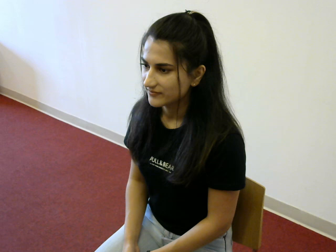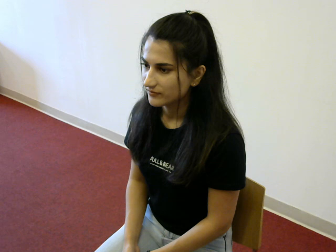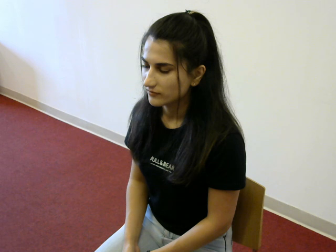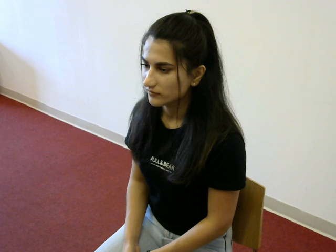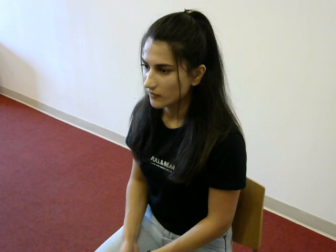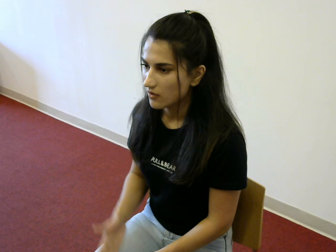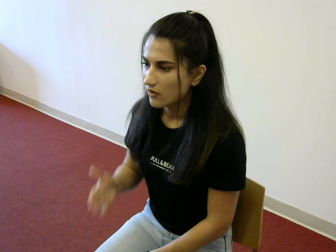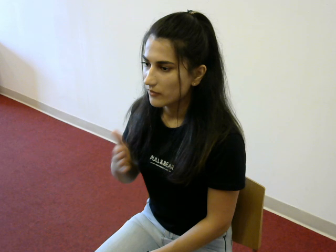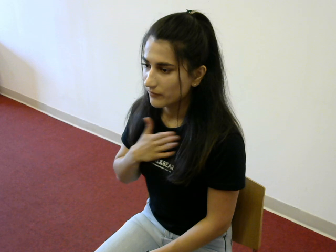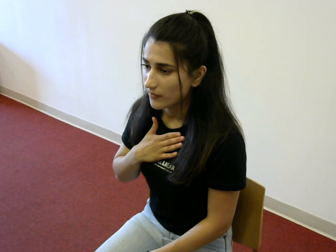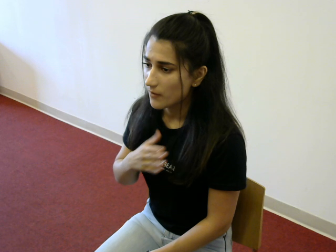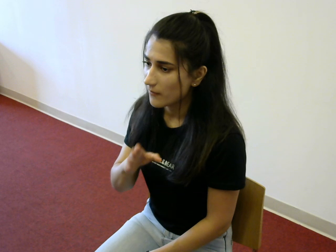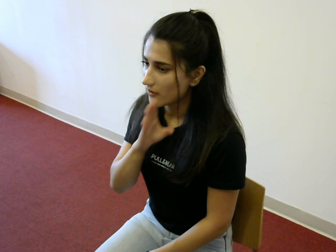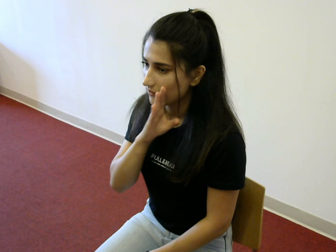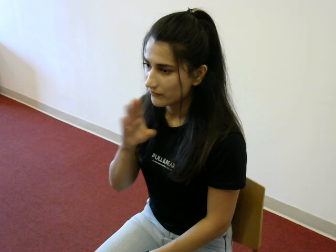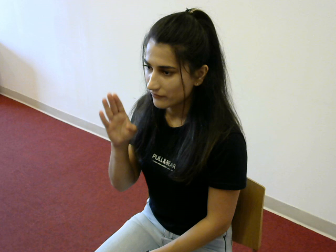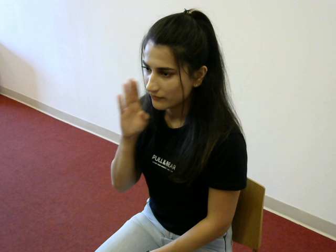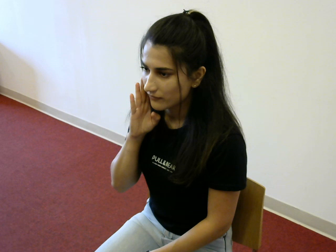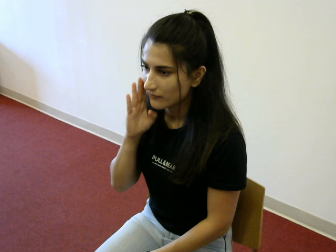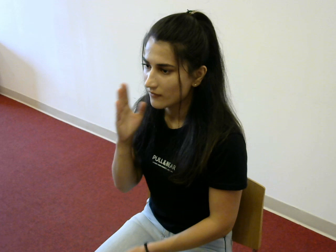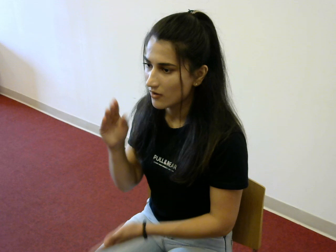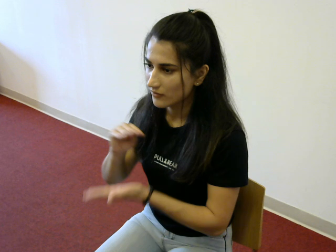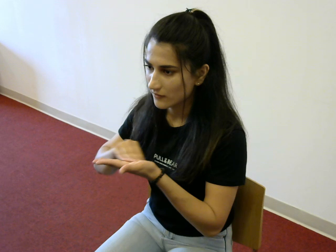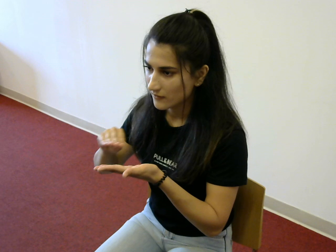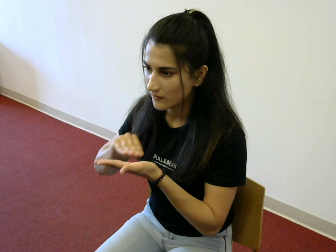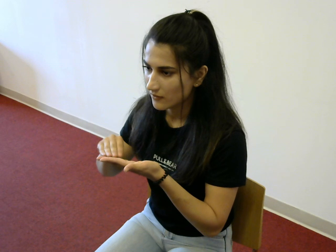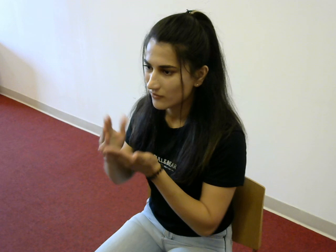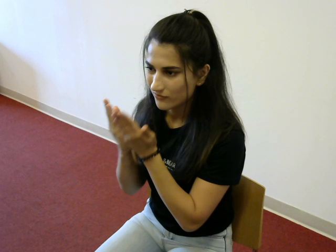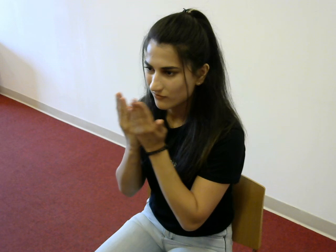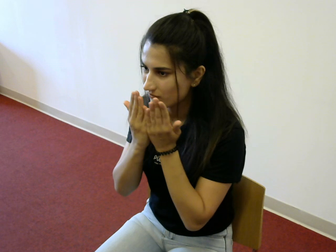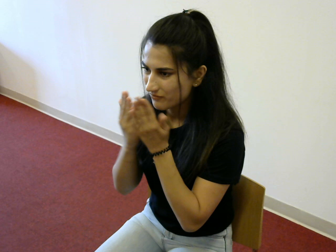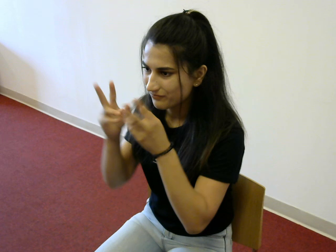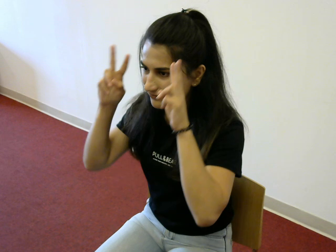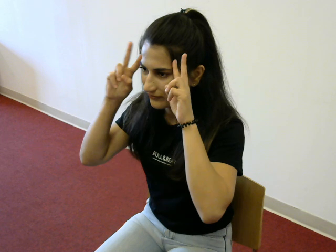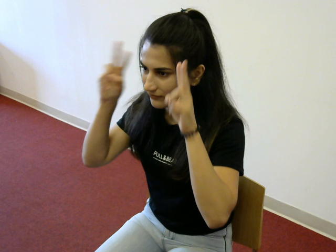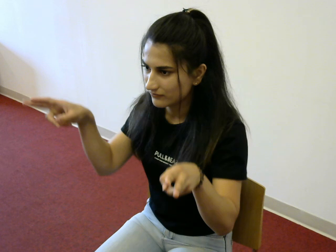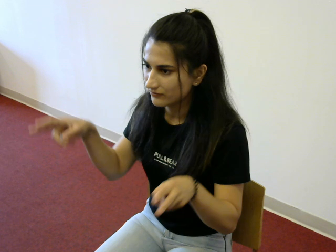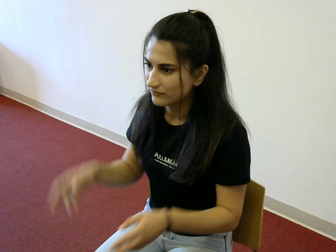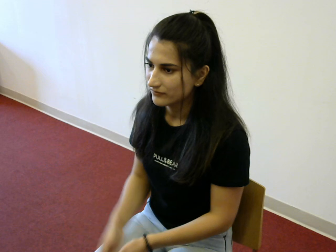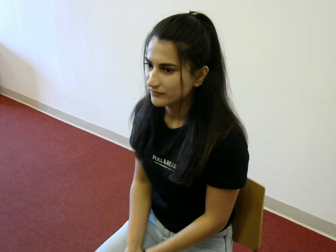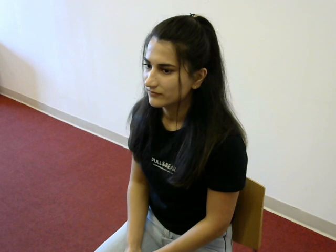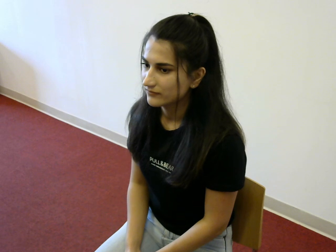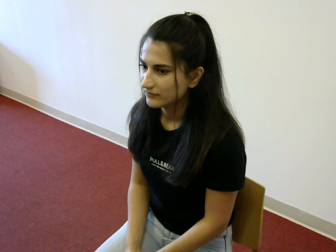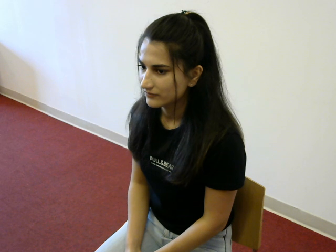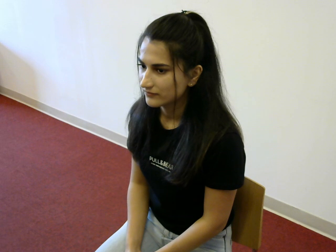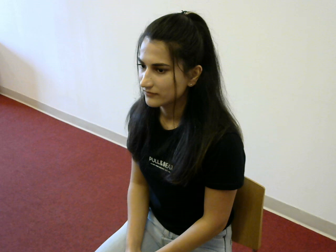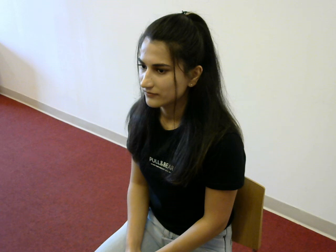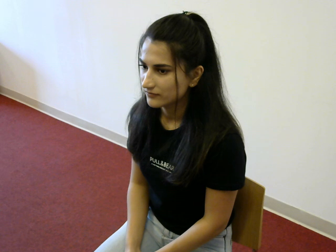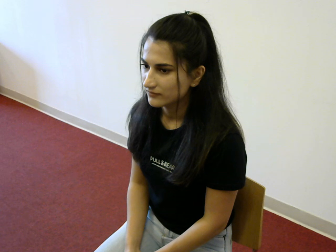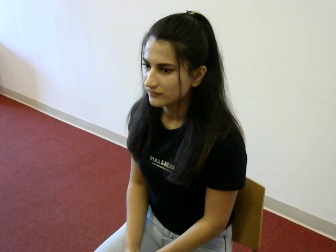Mənim anam yazıb-oxuya bilmir